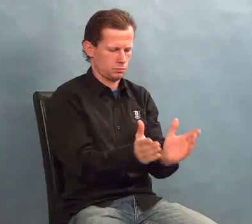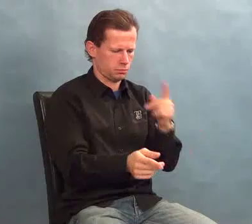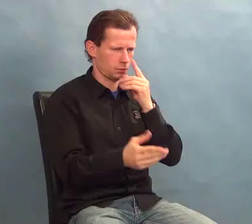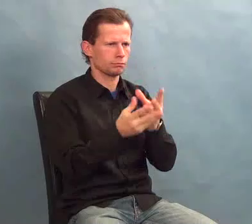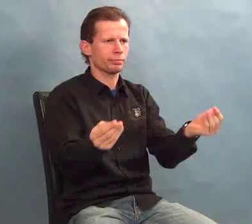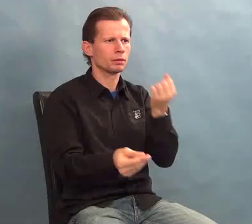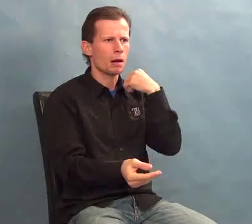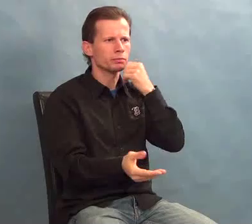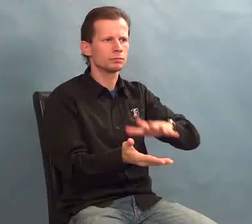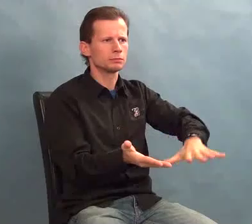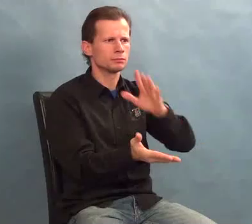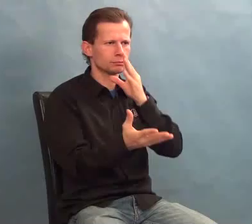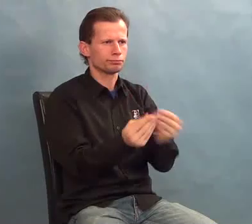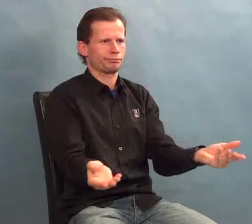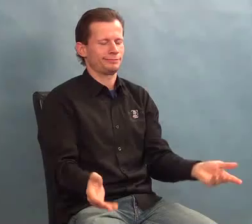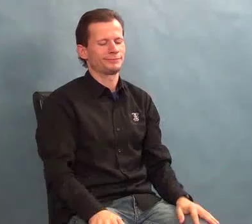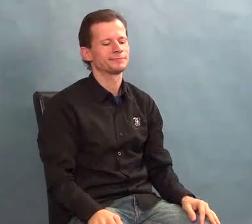Mama zobaczyła, że wszystkie jabłka zniknęły z miski.